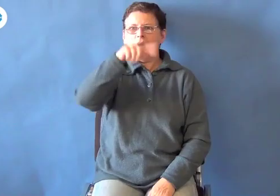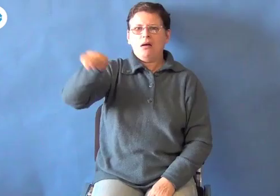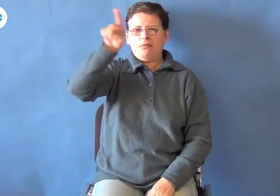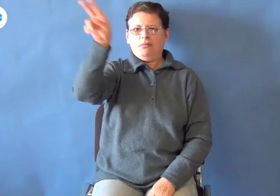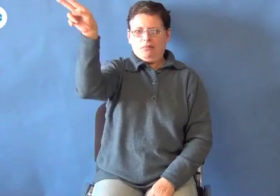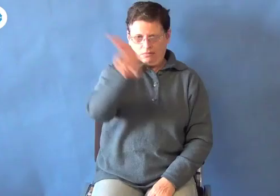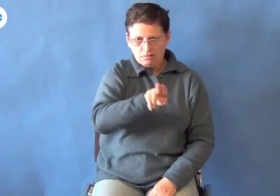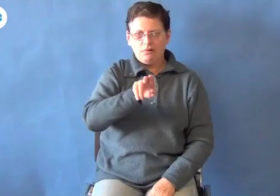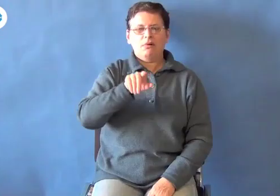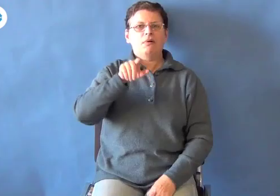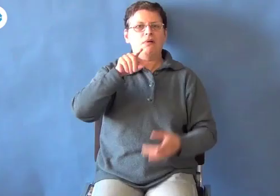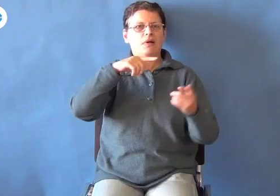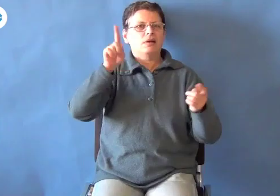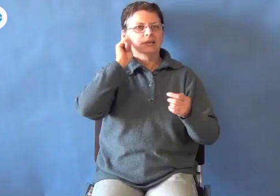Okrągły znak z przekreśleniem.